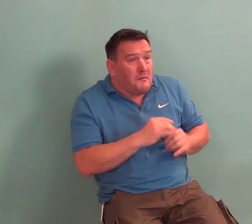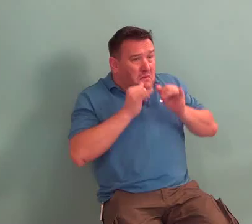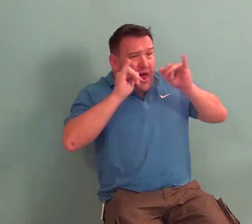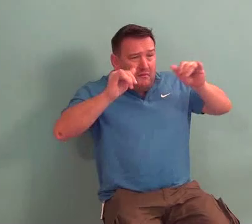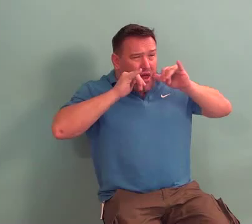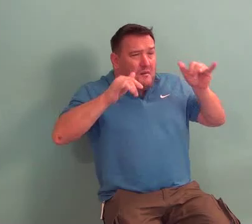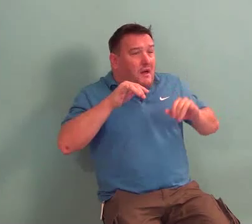Ktoś krzyczy.